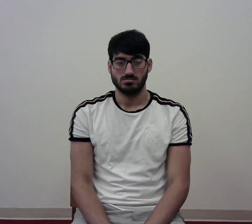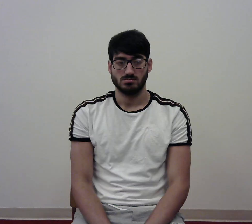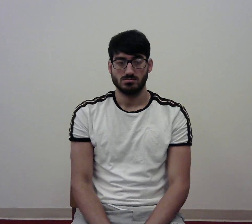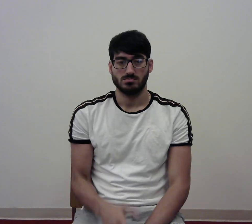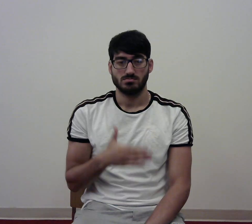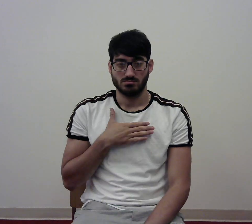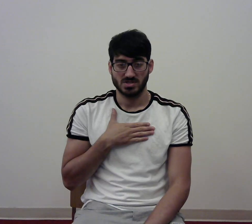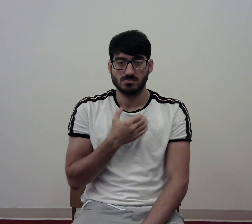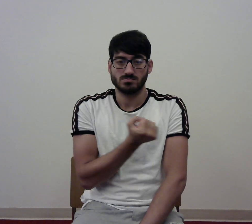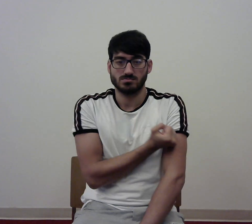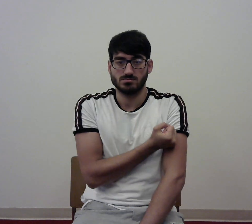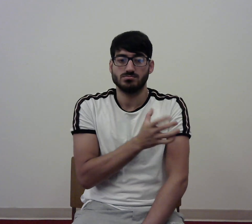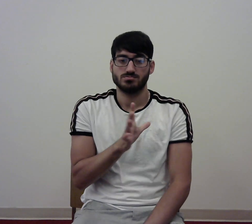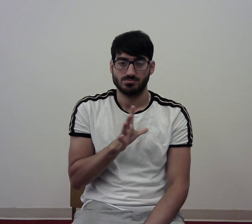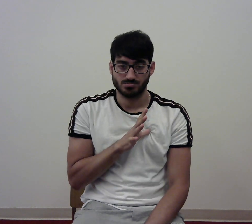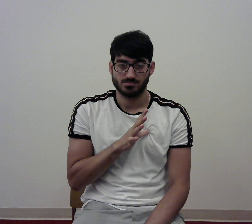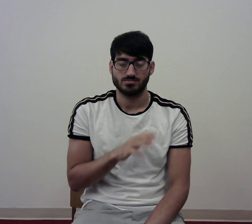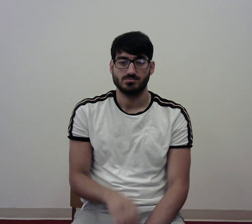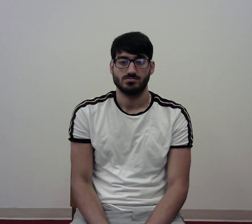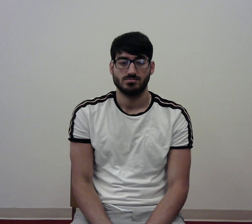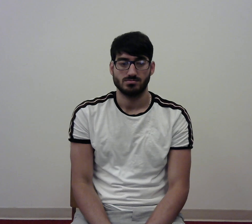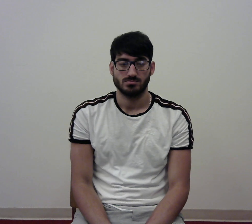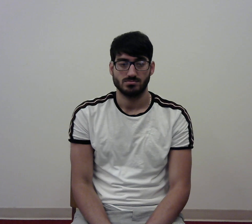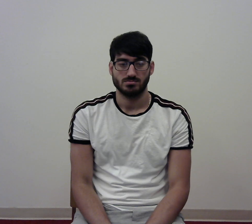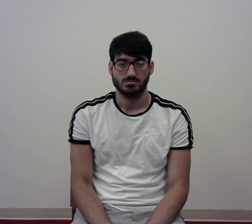Mən vaksin vurdurmuşam